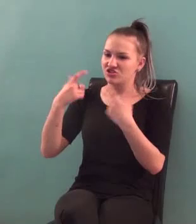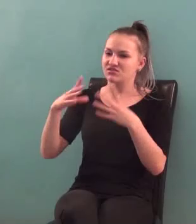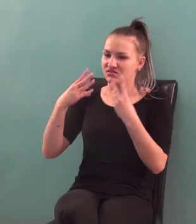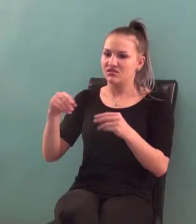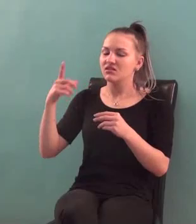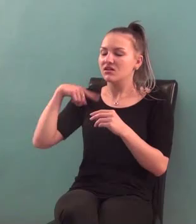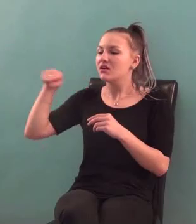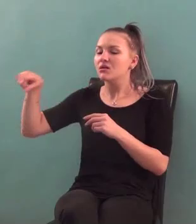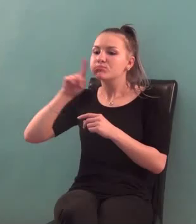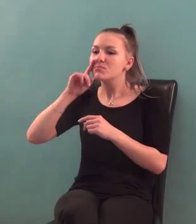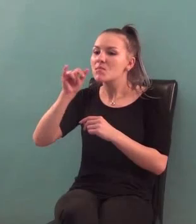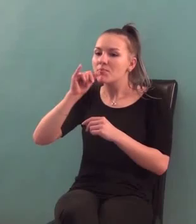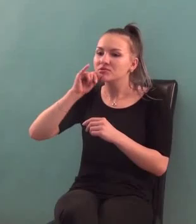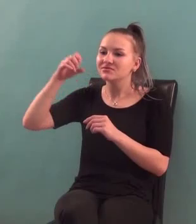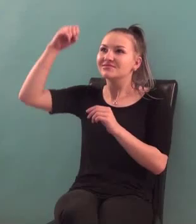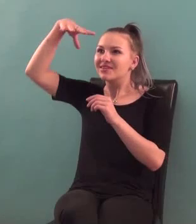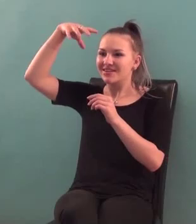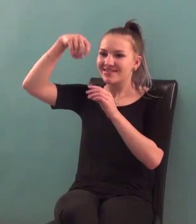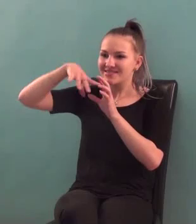Zorientowali się, że to jeden mężczyzna palił papierosy i czujnik dymu uruchomił alarm.